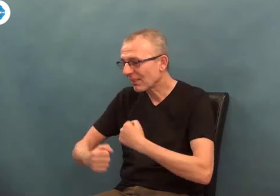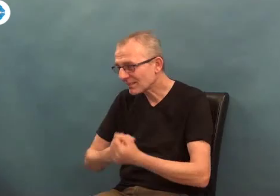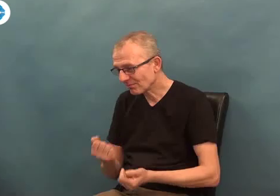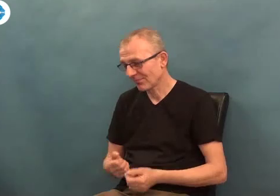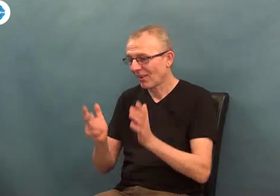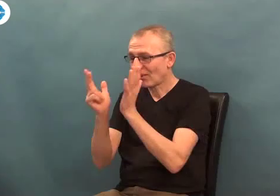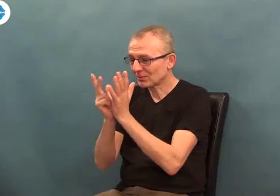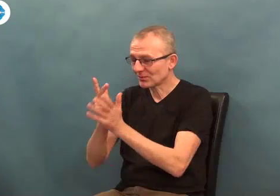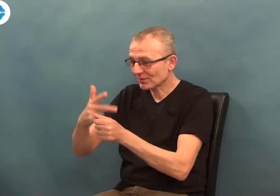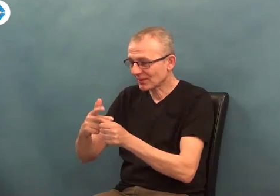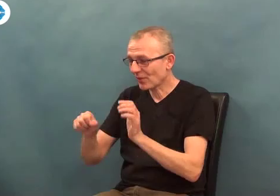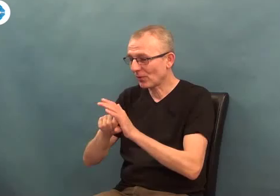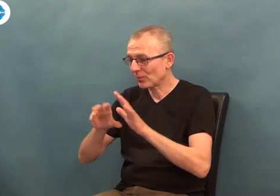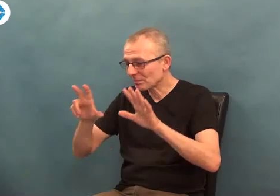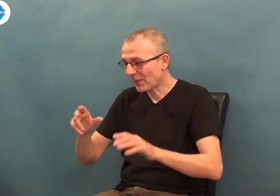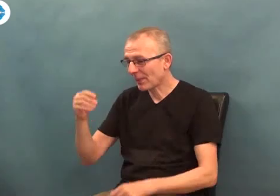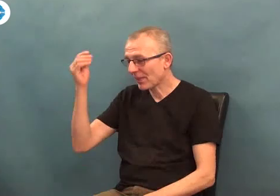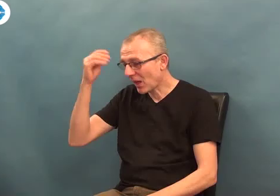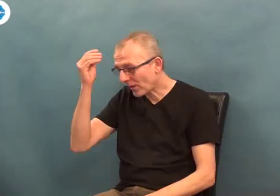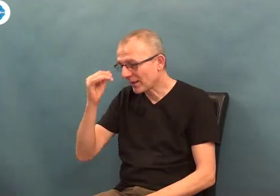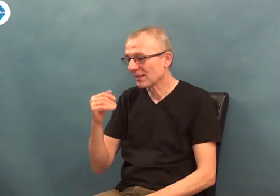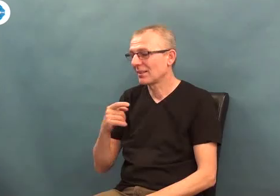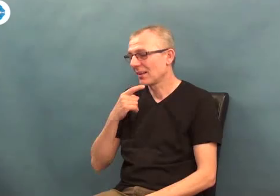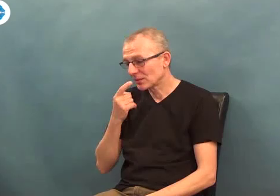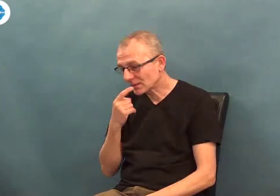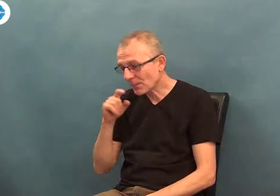Od osiemnastej trzydzieści do ósmej nauka języka niemieckiego.